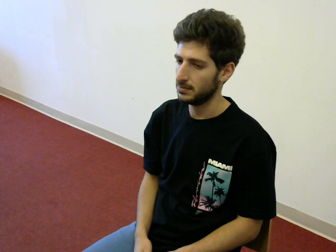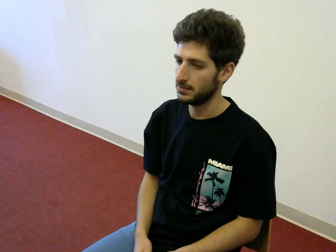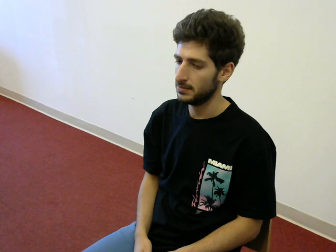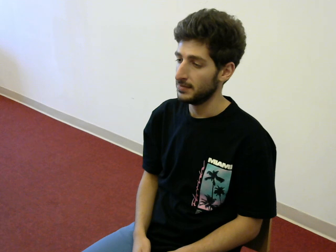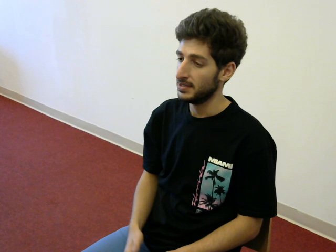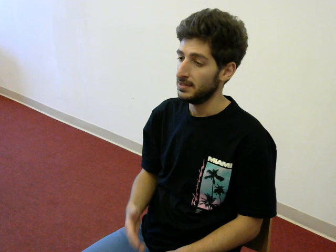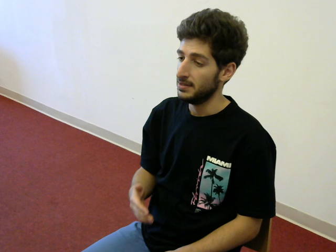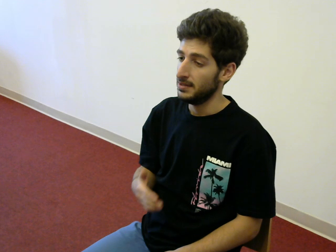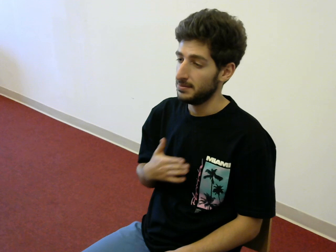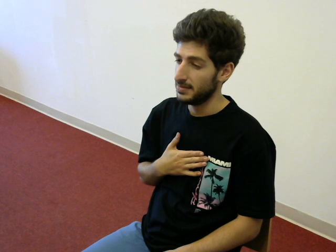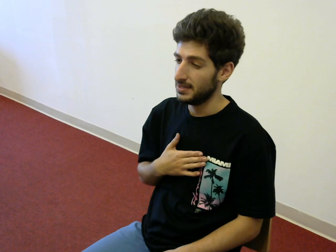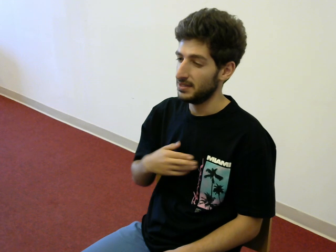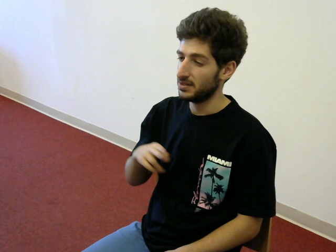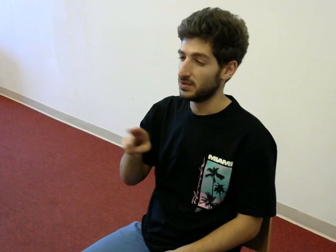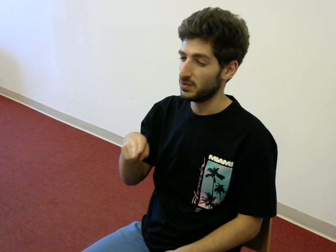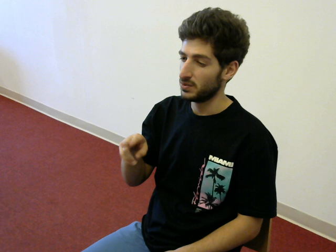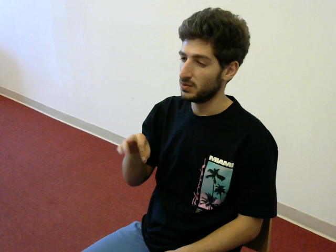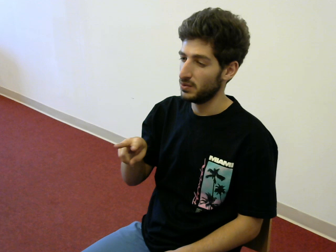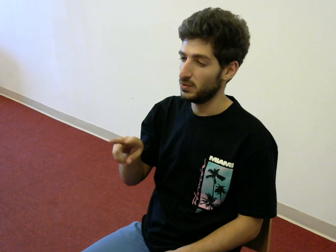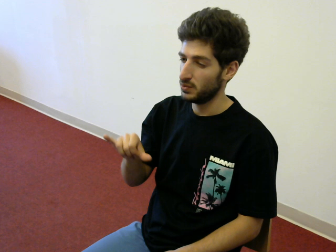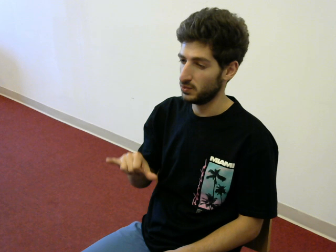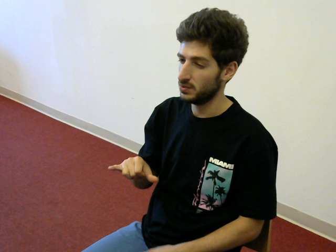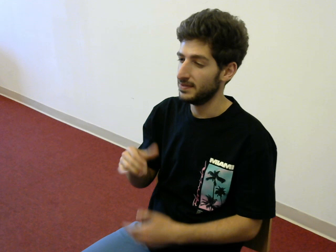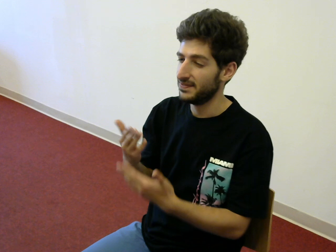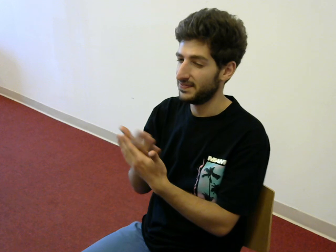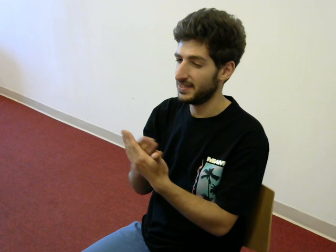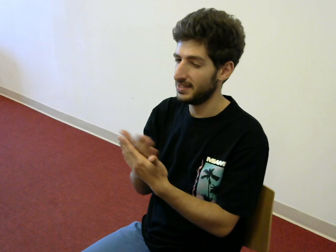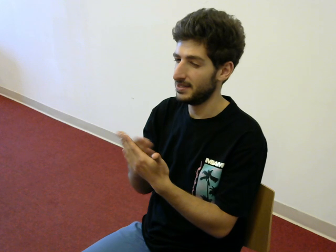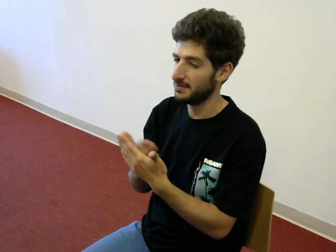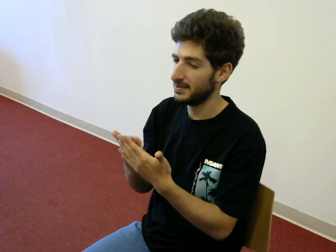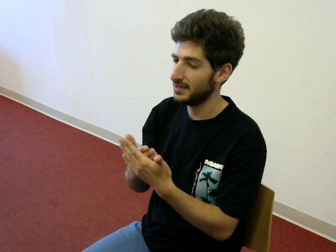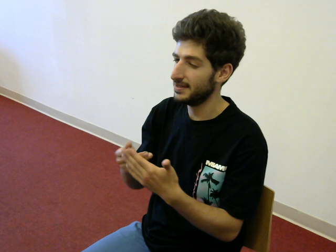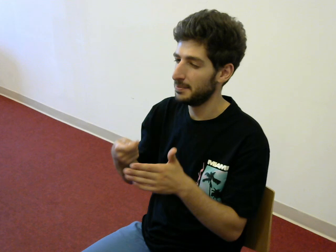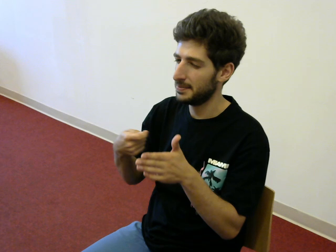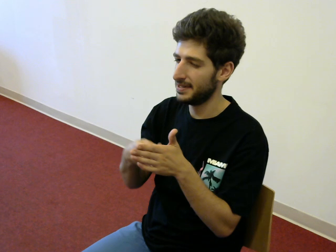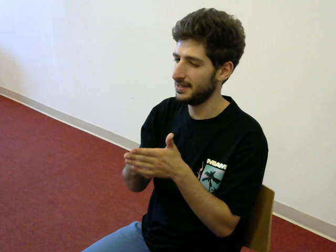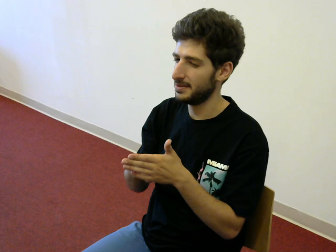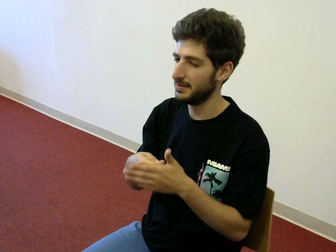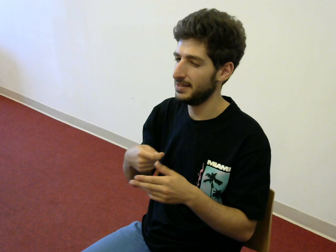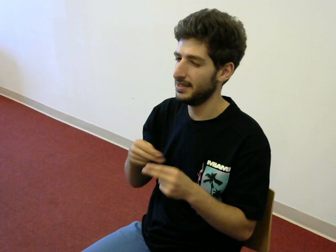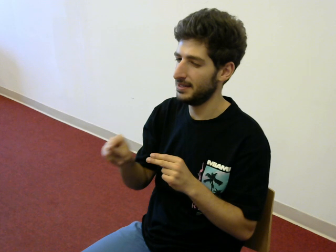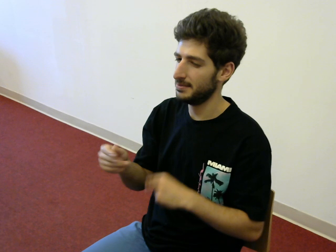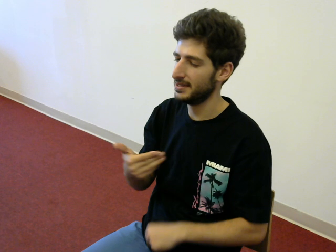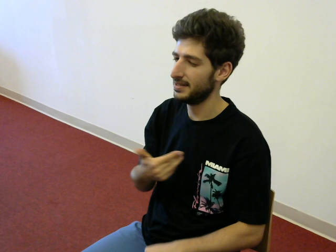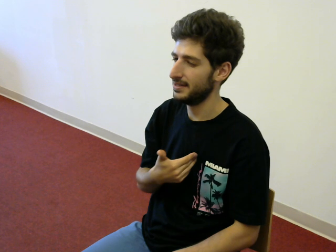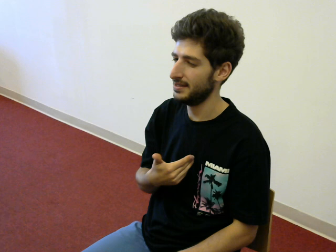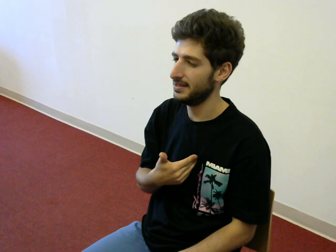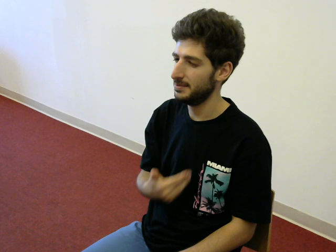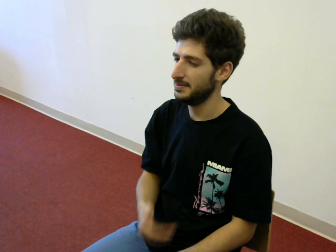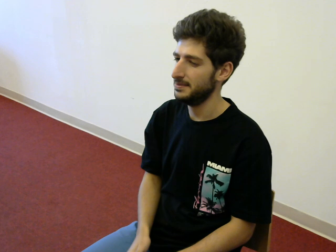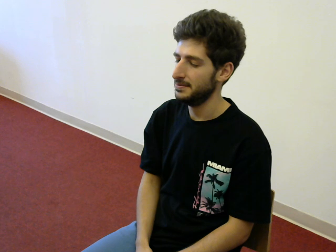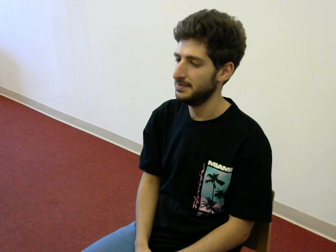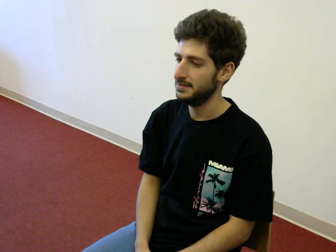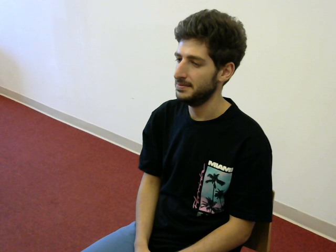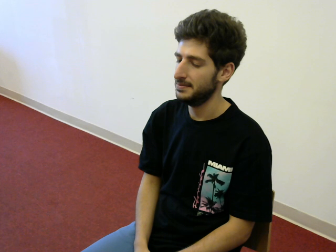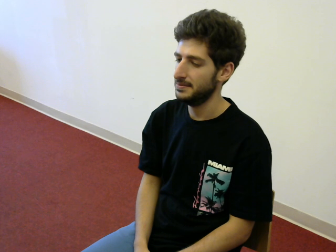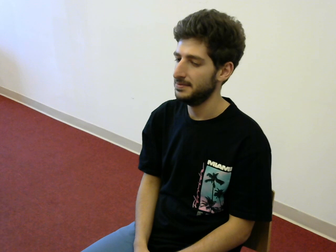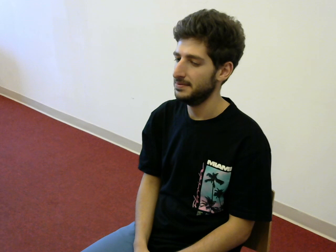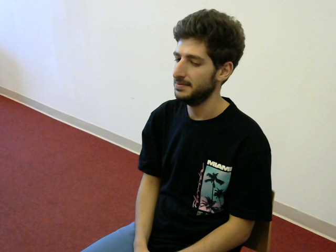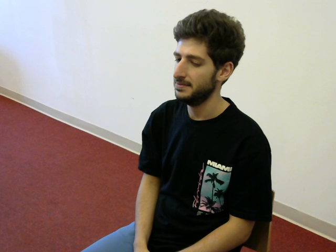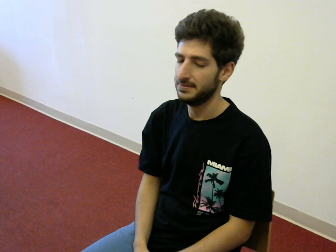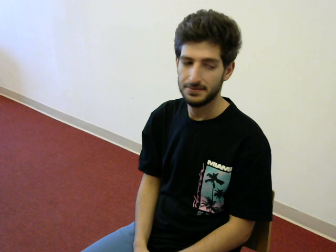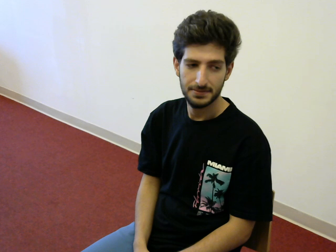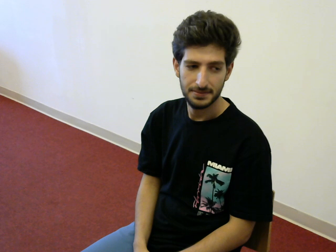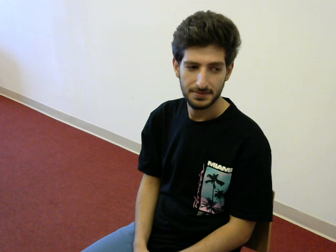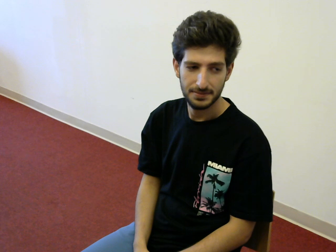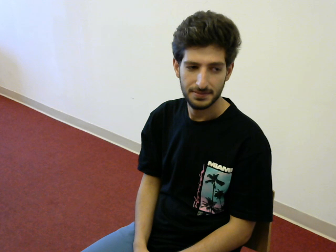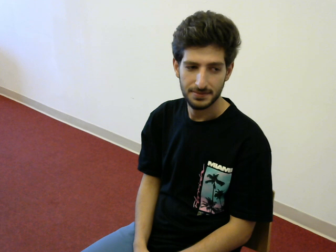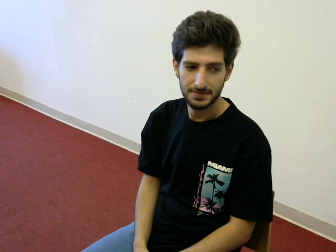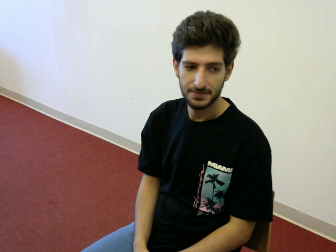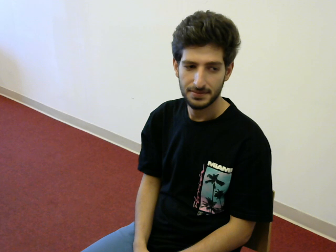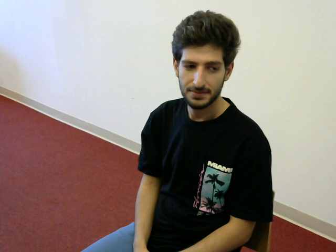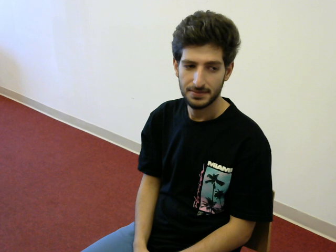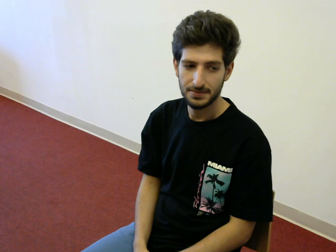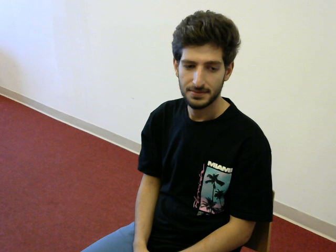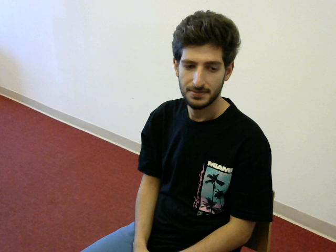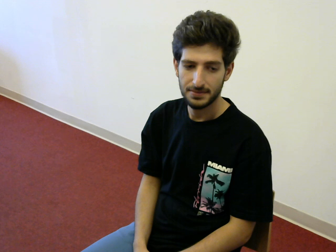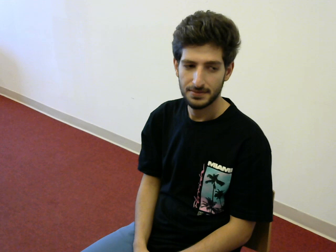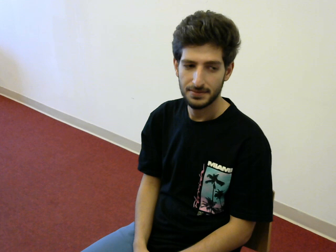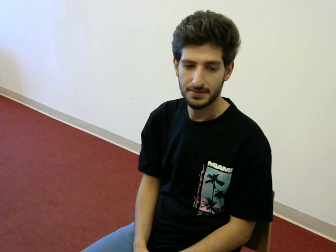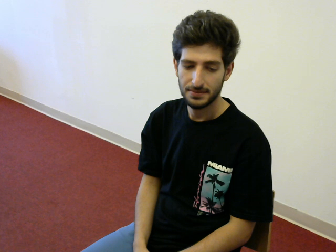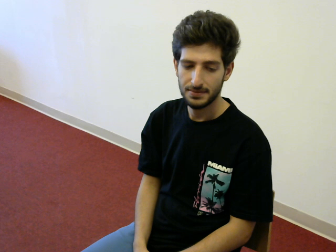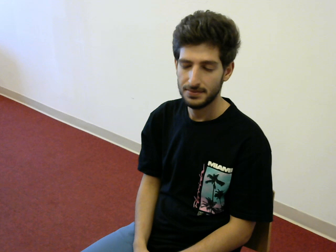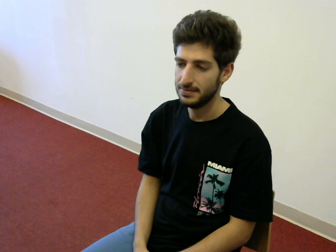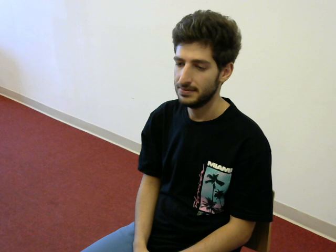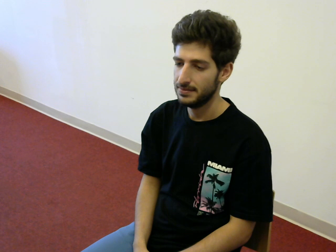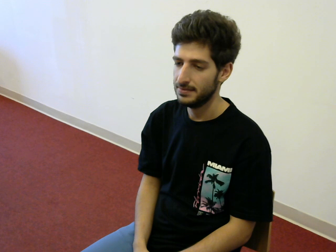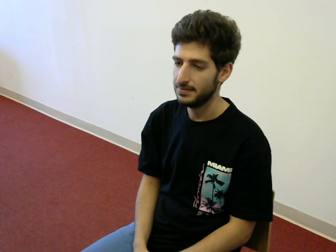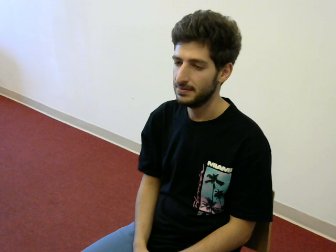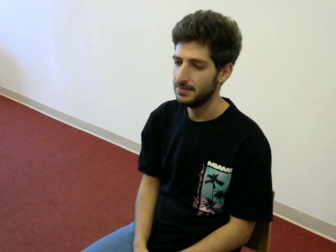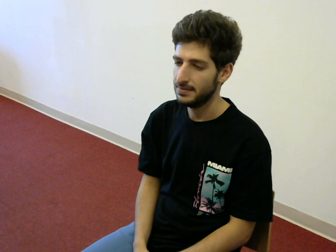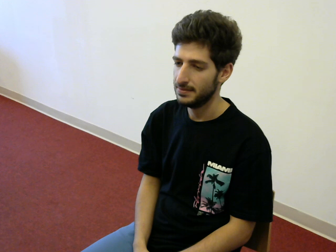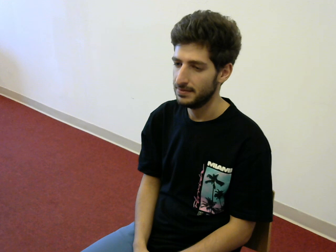Mən "Dolu" filminə bilet almaq istəyirəm